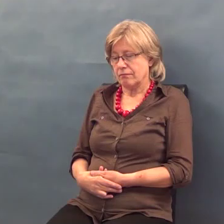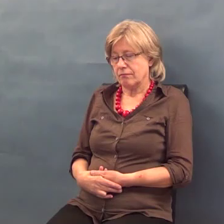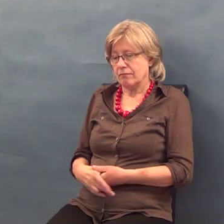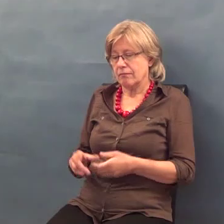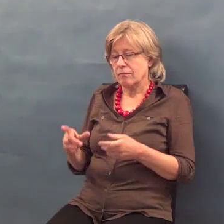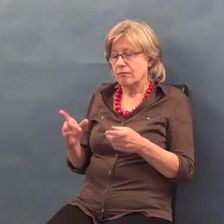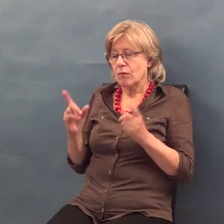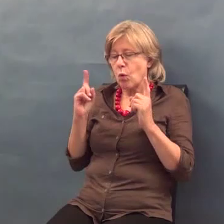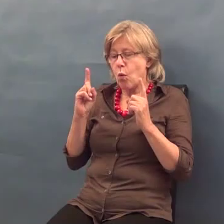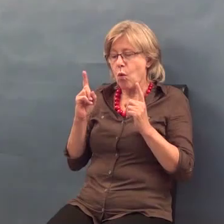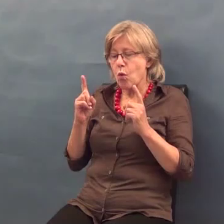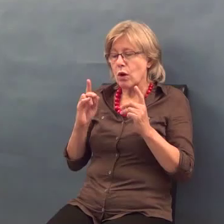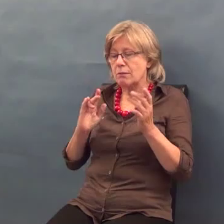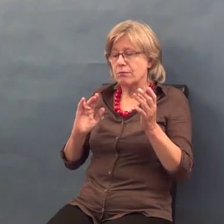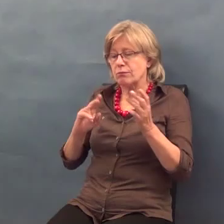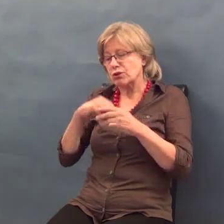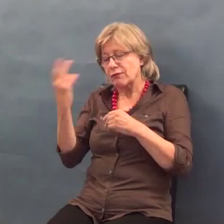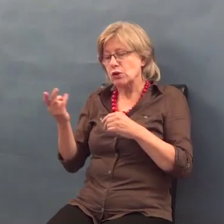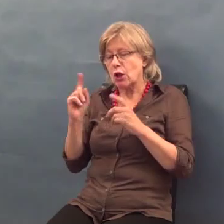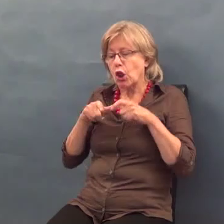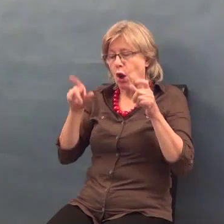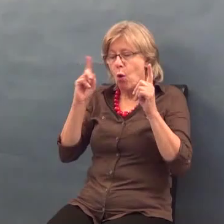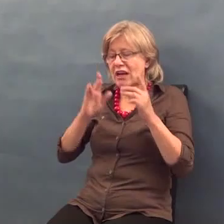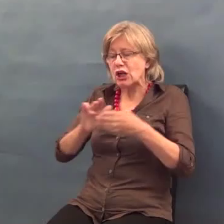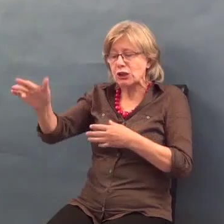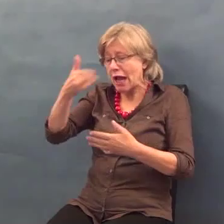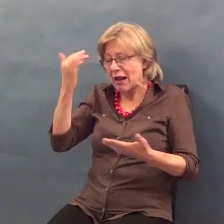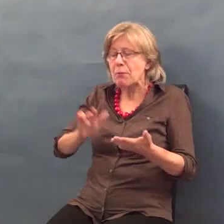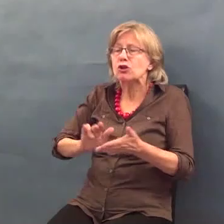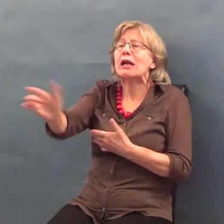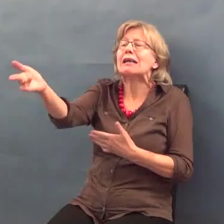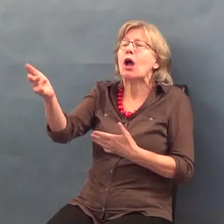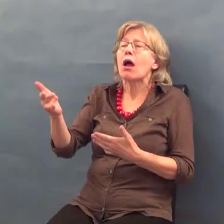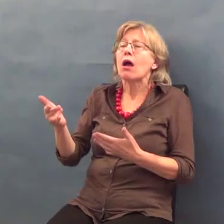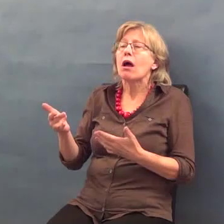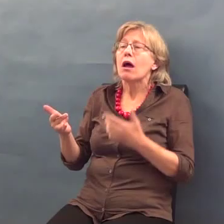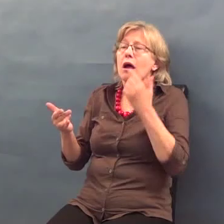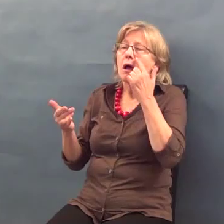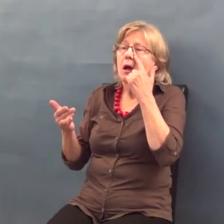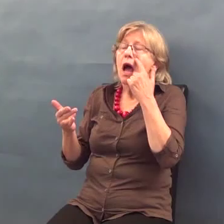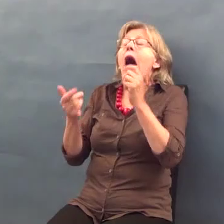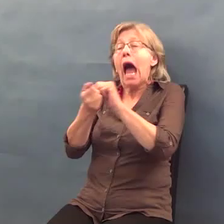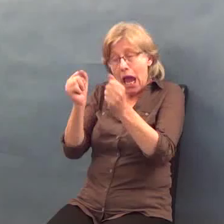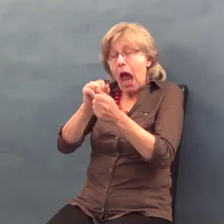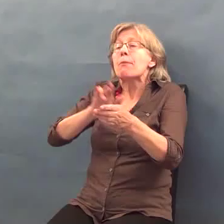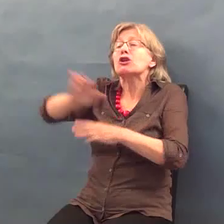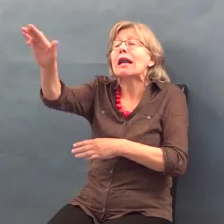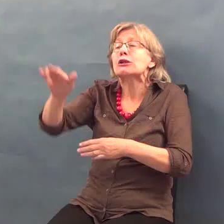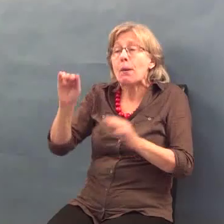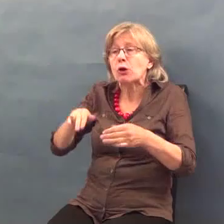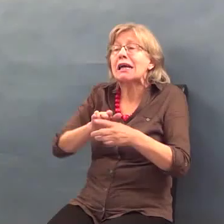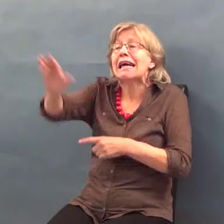Trzeba uważać żeby się nie poślizgnąć, ponieważ można spaść na tory, nie wiadomo. Może jest ślisko.